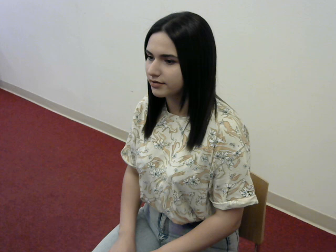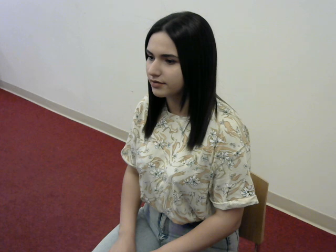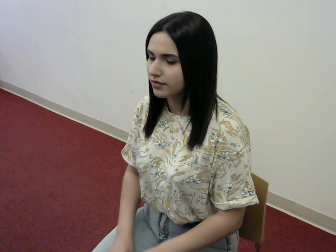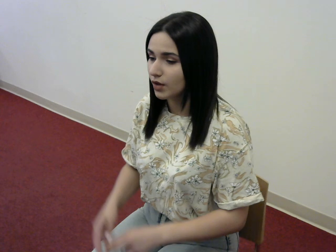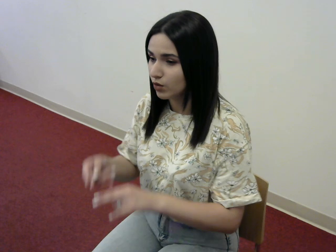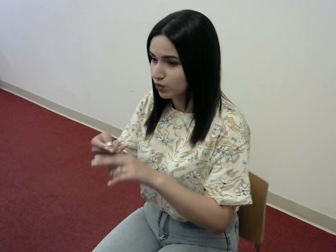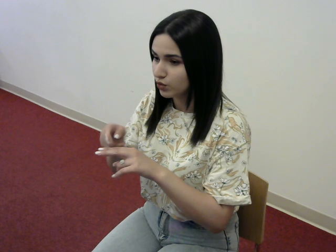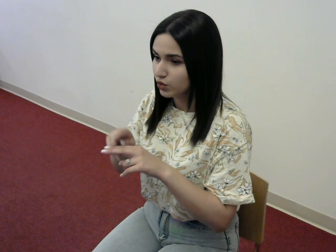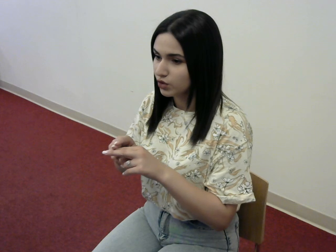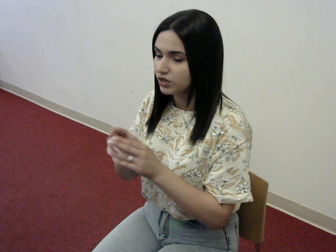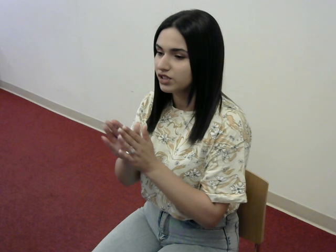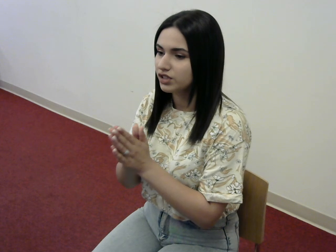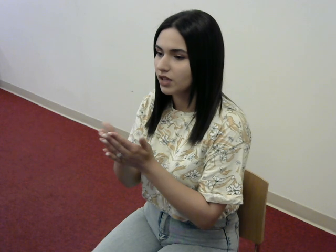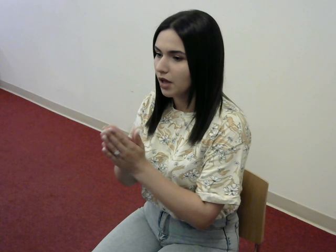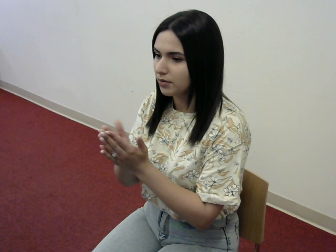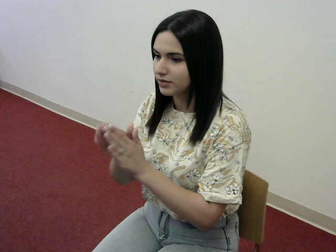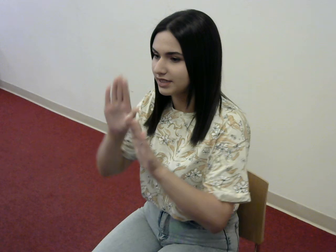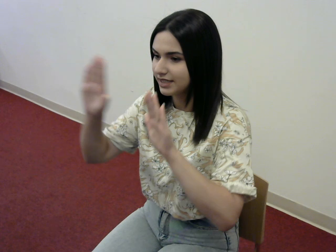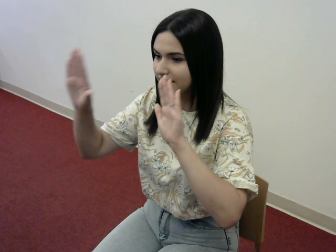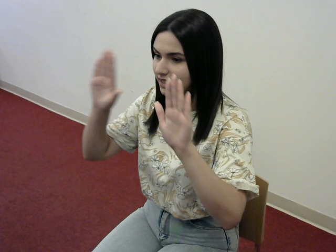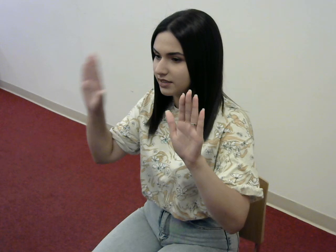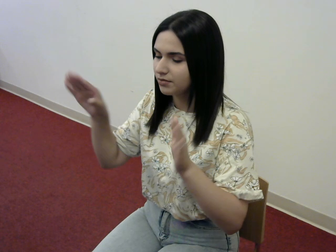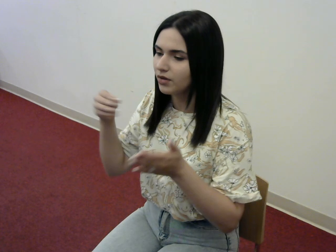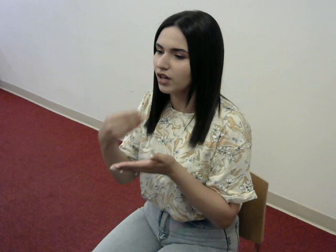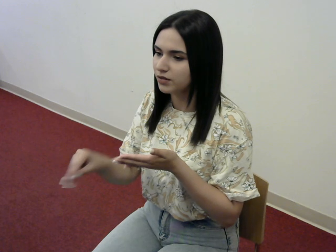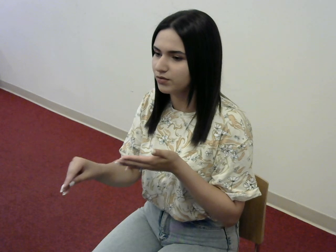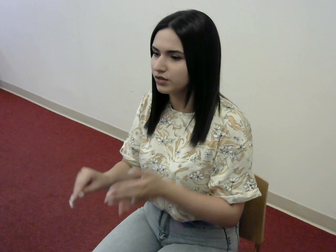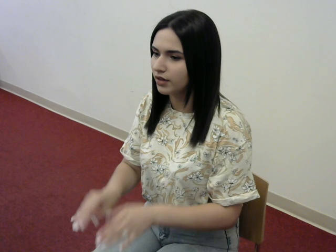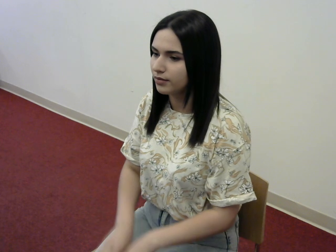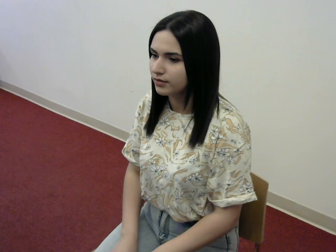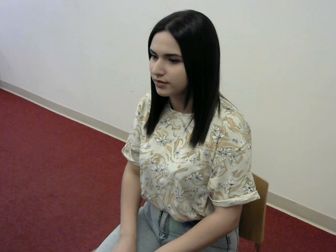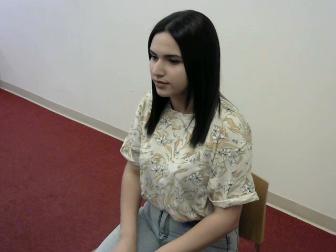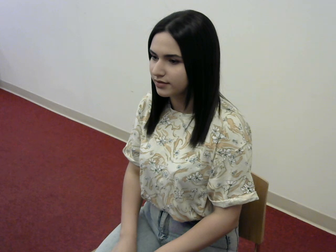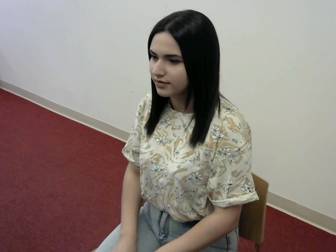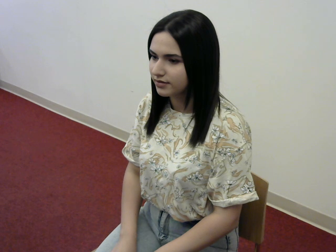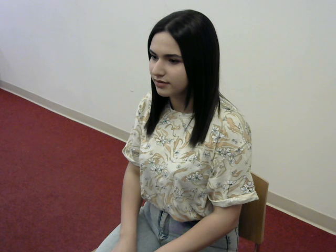Bu kitabları sərgidən almışam